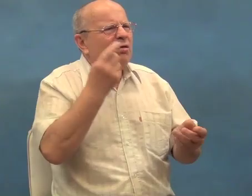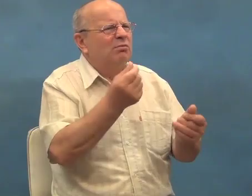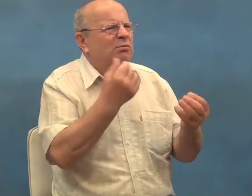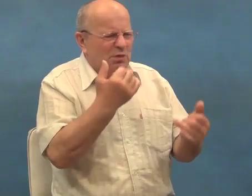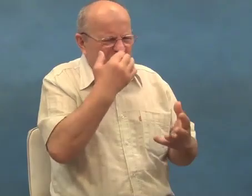Warunki były ciężkie.